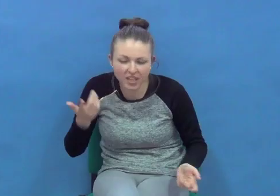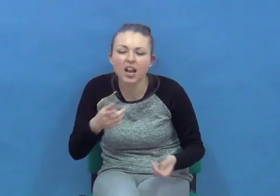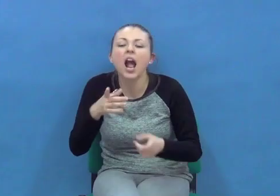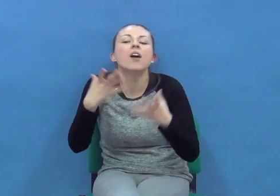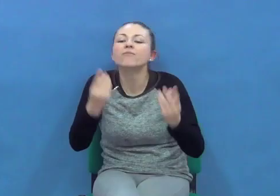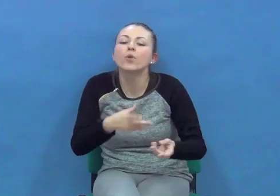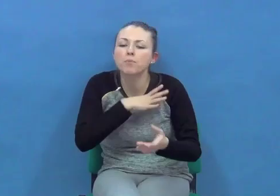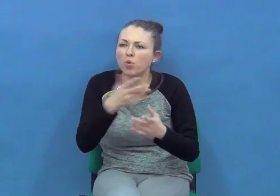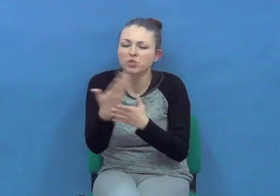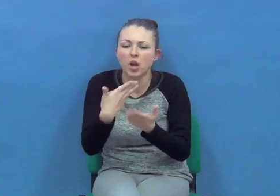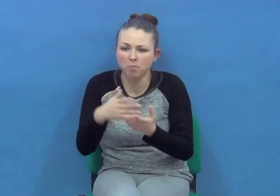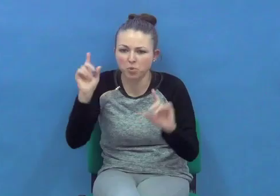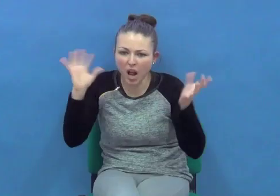Zapytał z jakiego powodu był alarm?